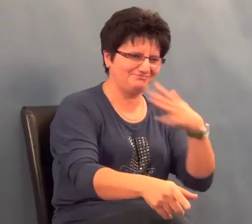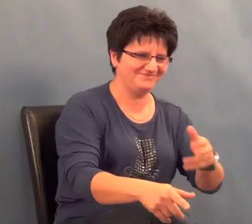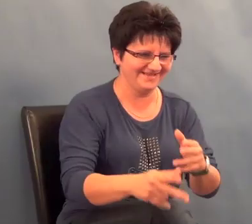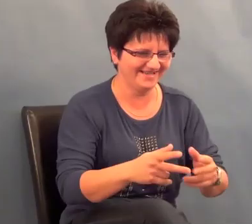E.